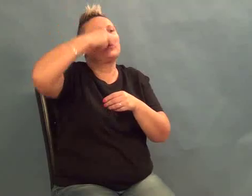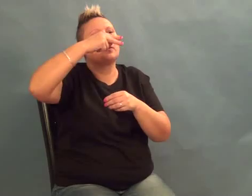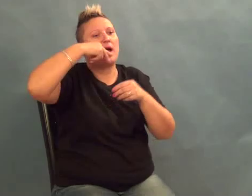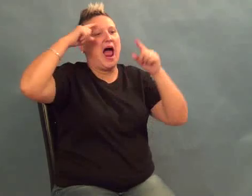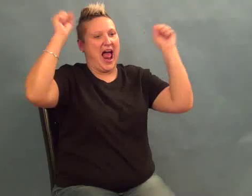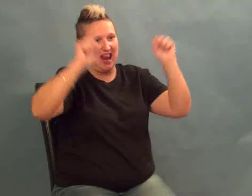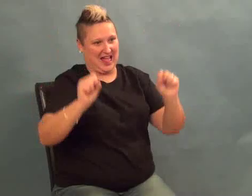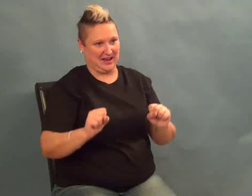To uruchomiło alarm.